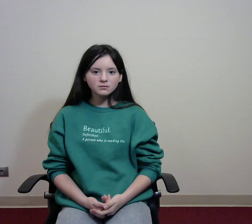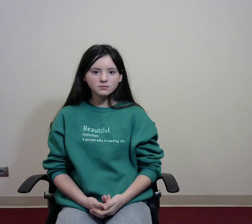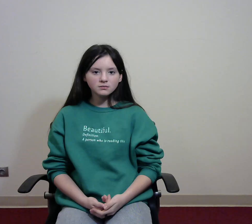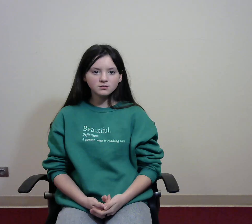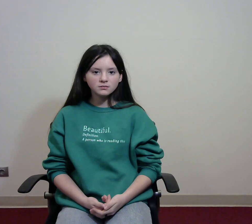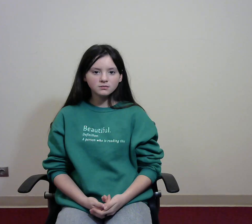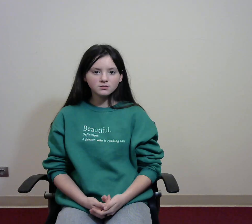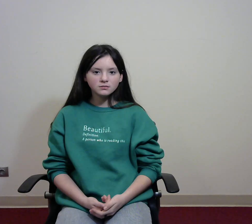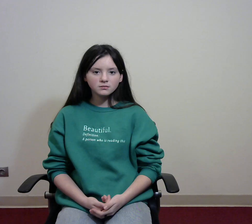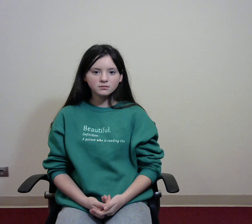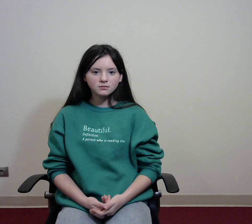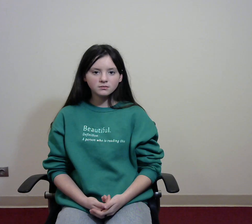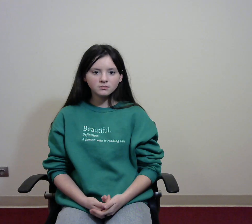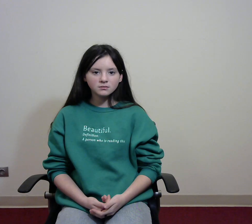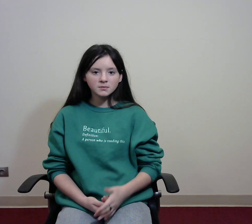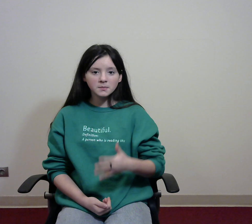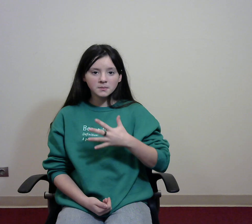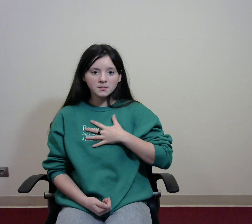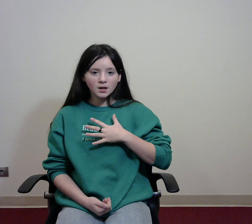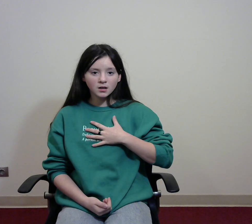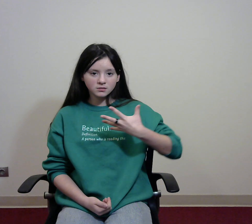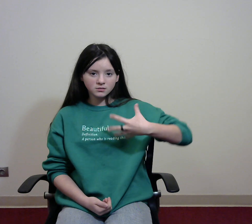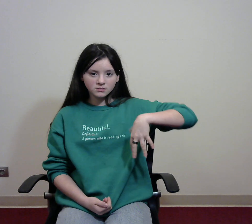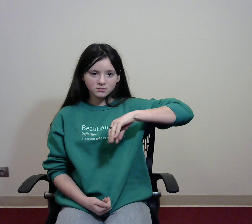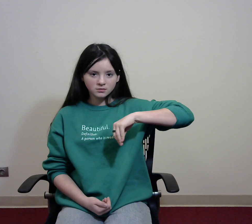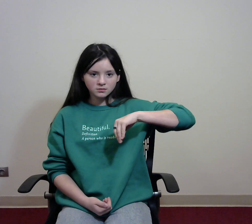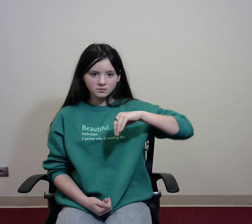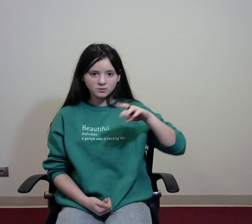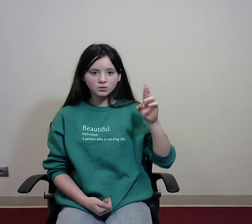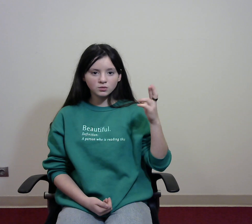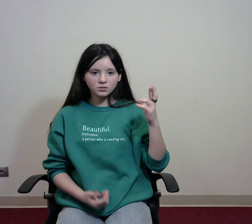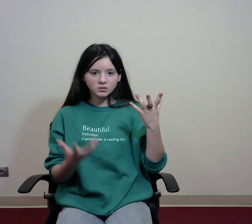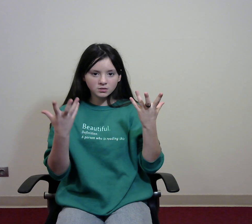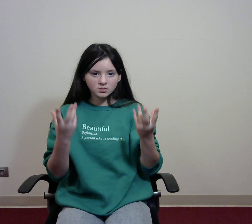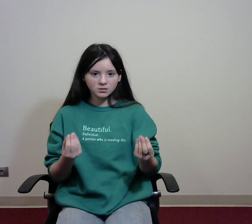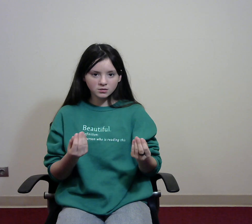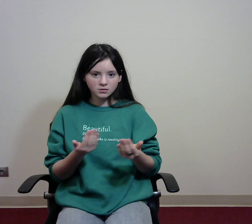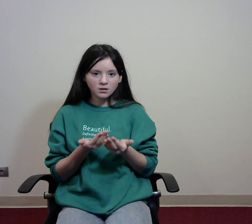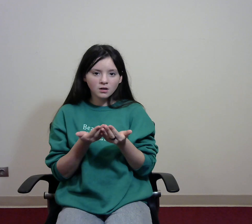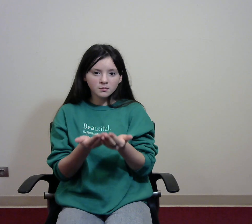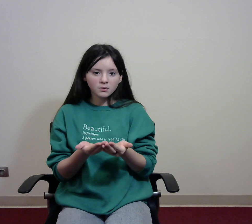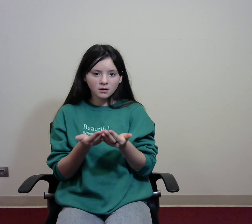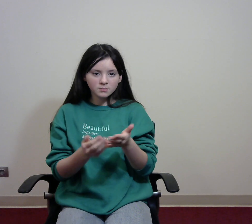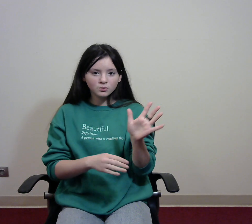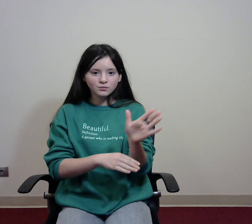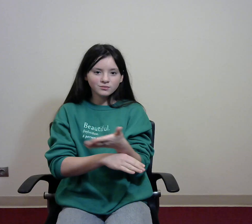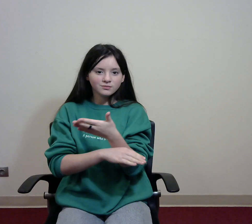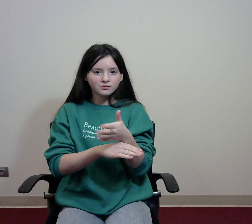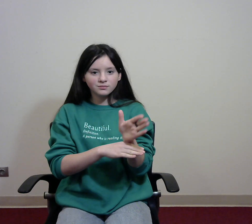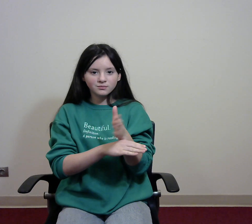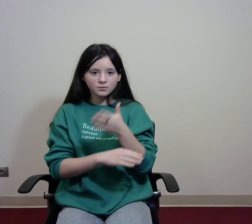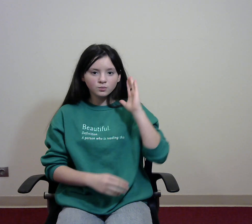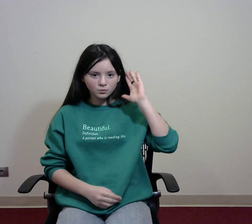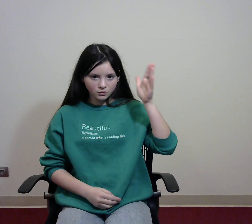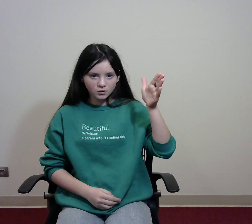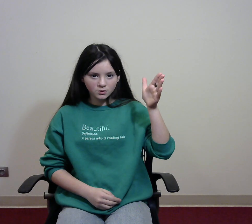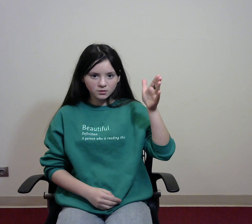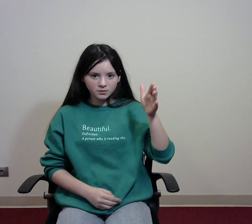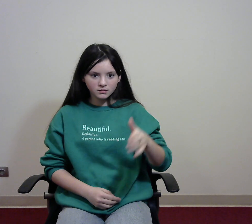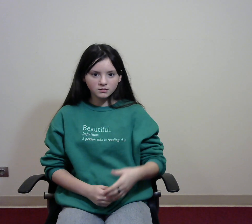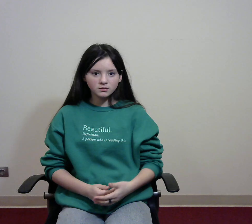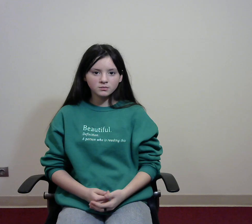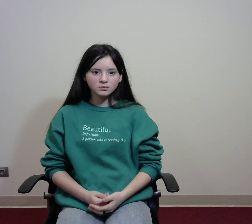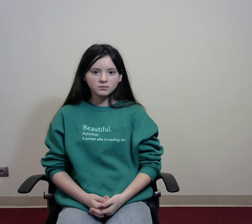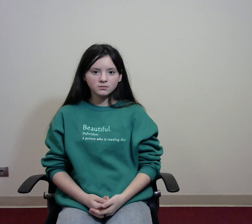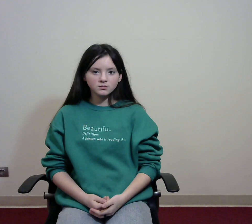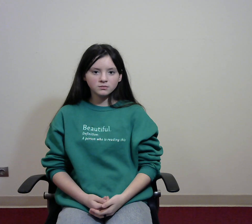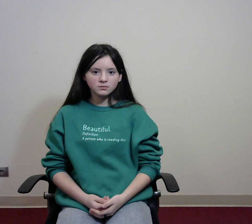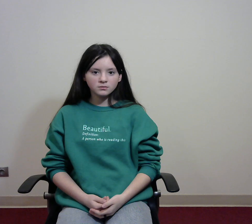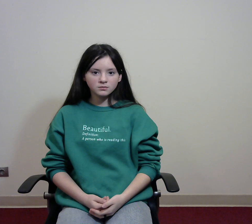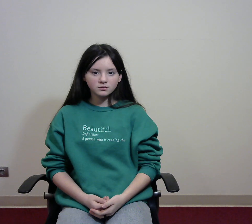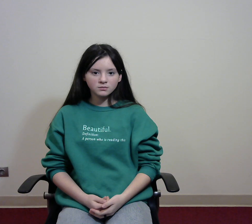Biz cümə günü gəmi gəzintisində olacağıq